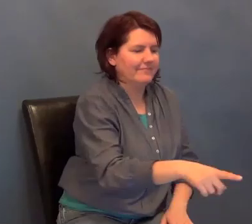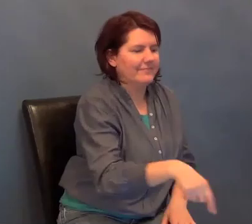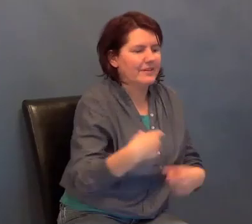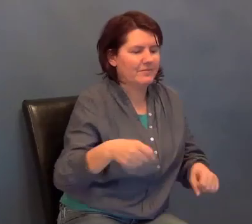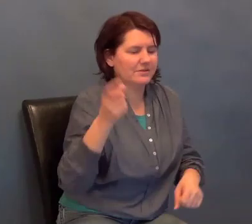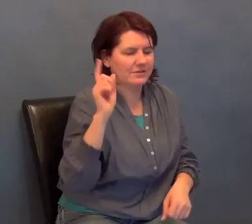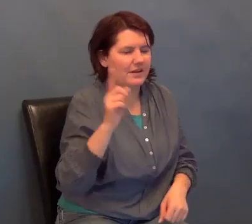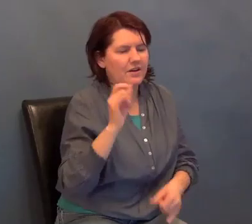To - zakaz motoru.